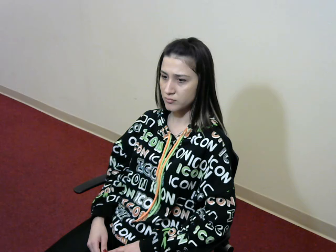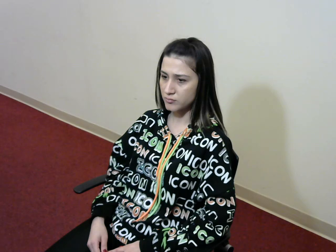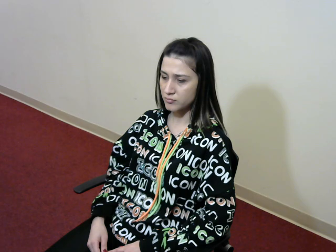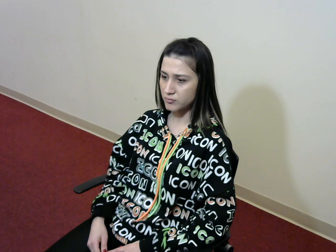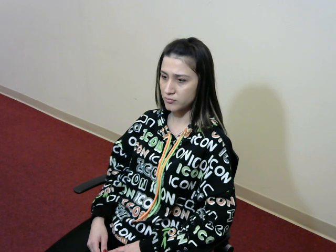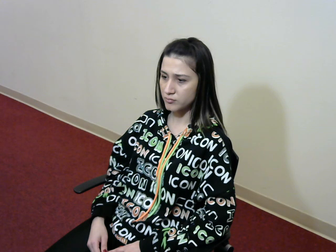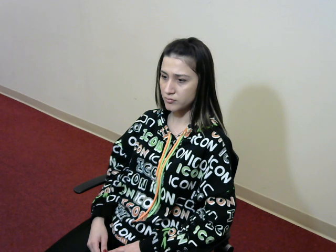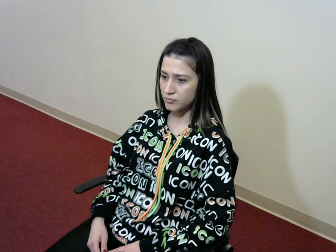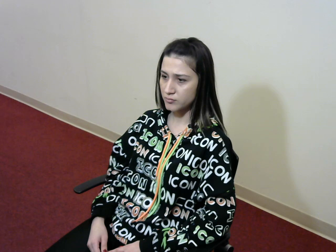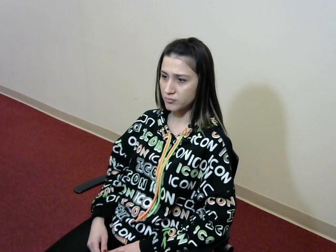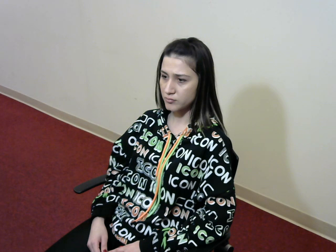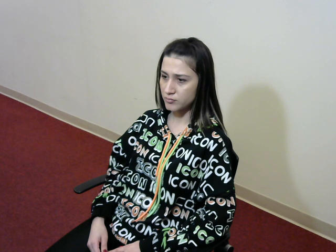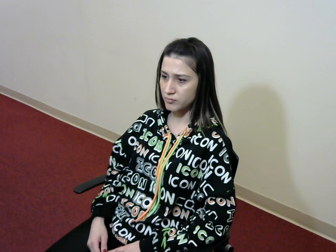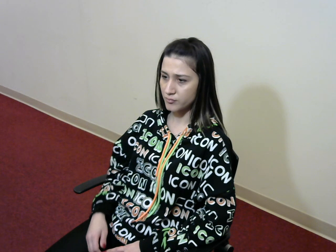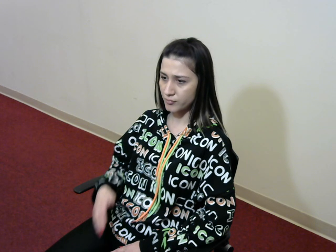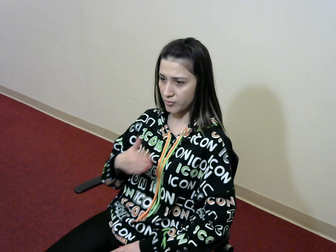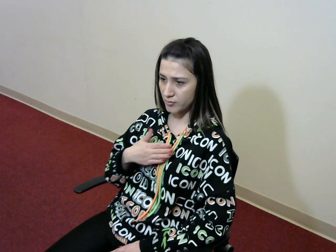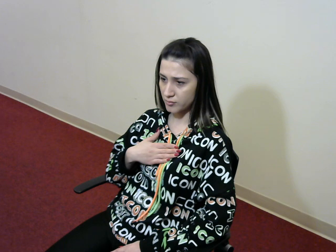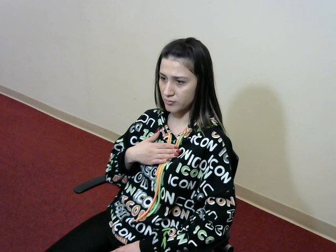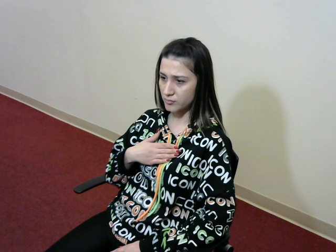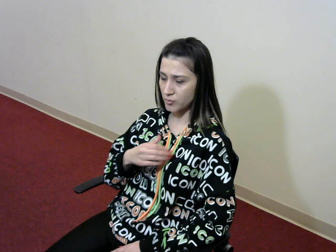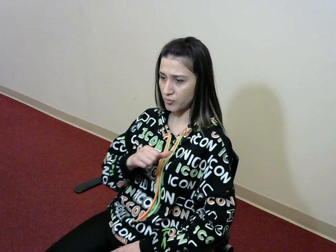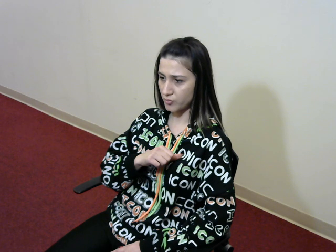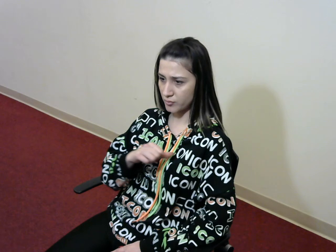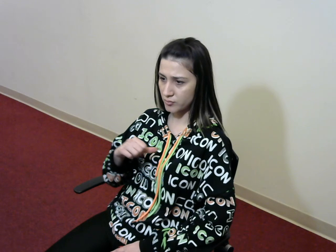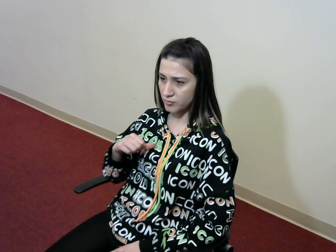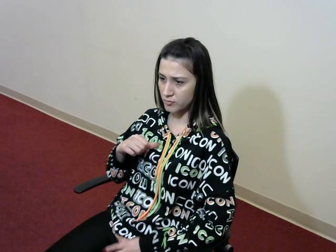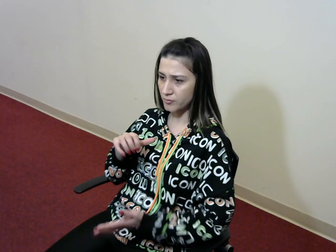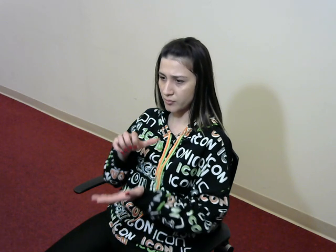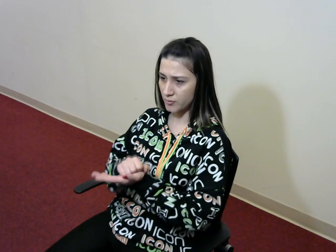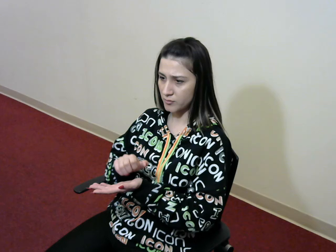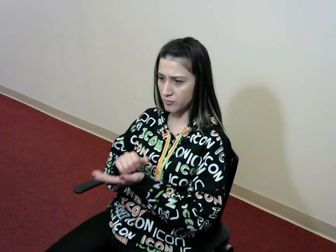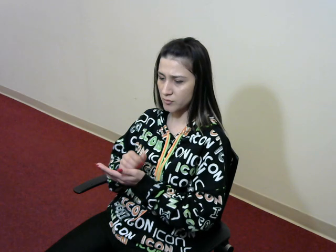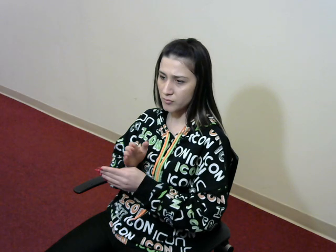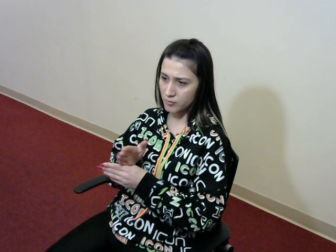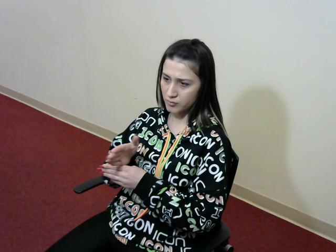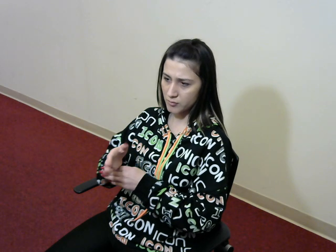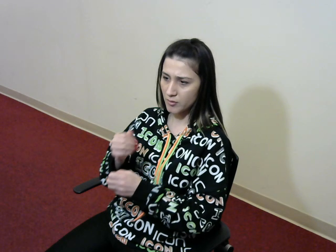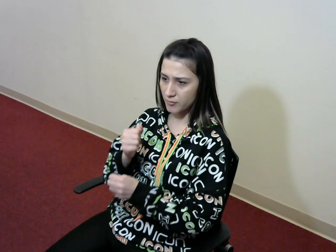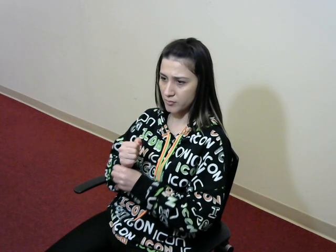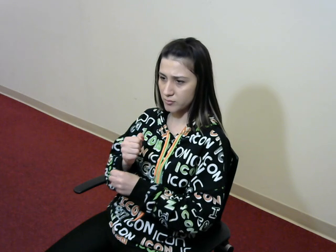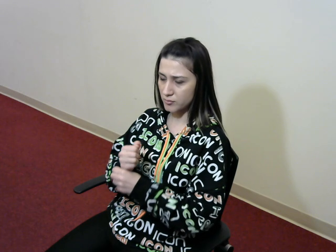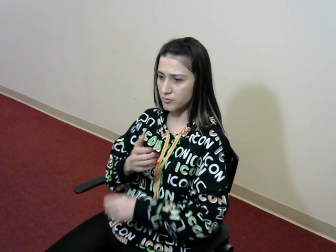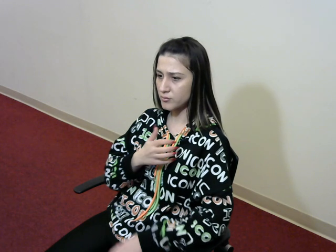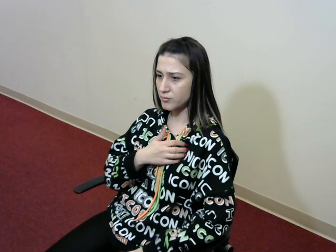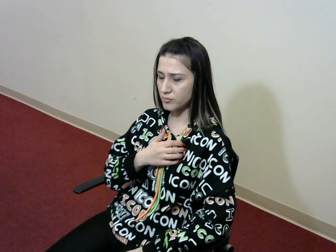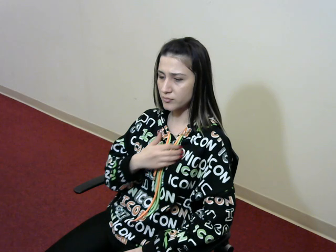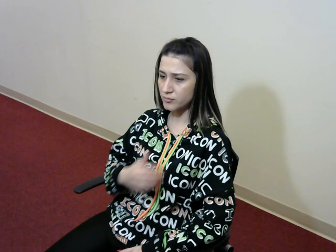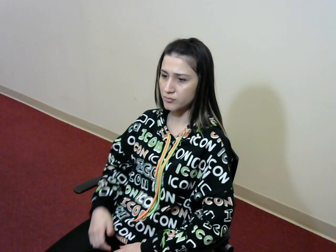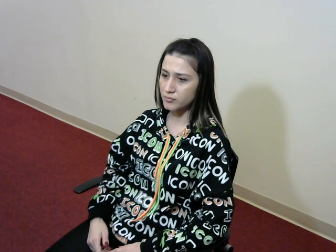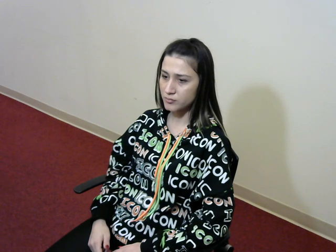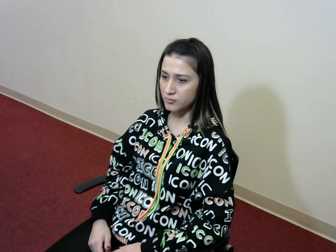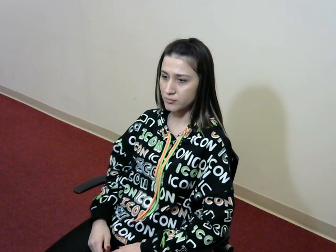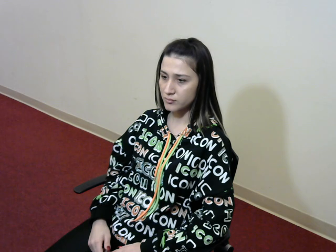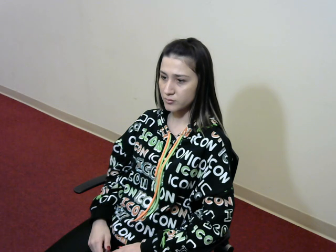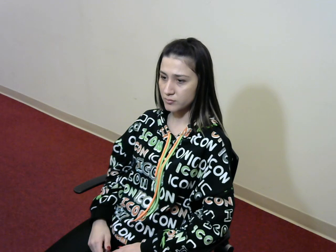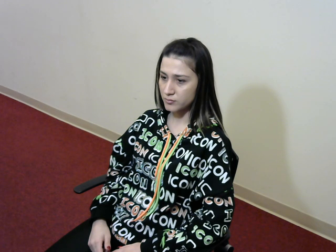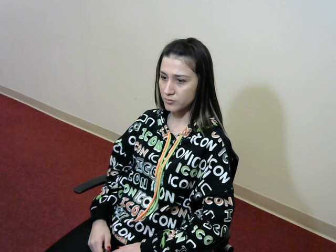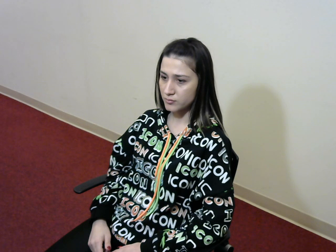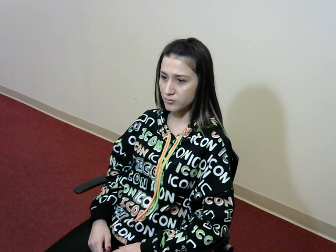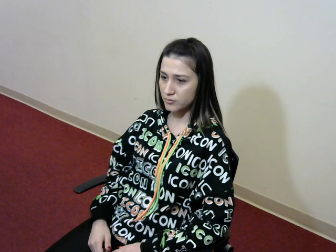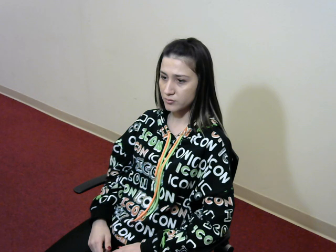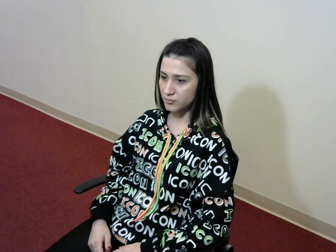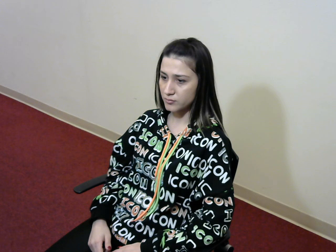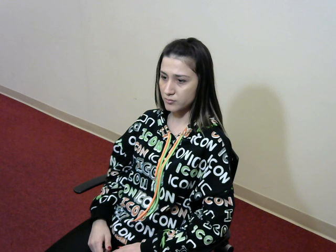Mən özünüməşğulluğa müraciət etmək istəyirəm